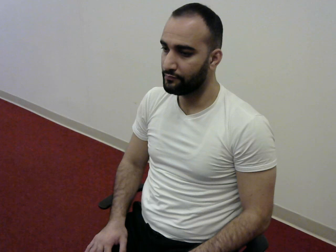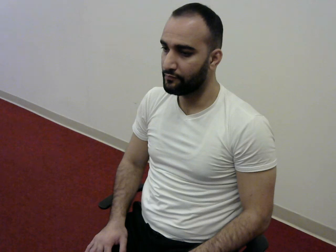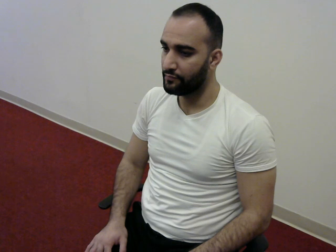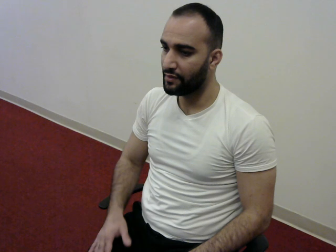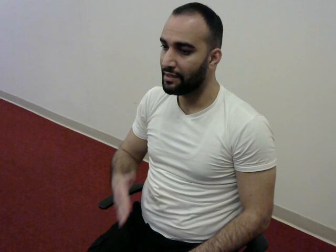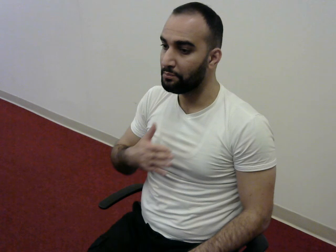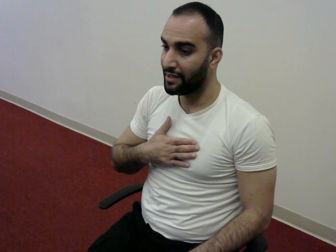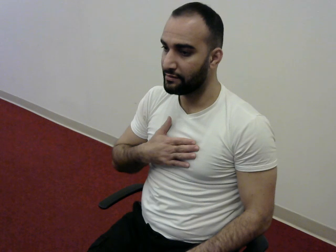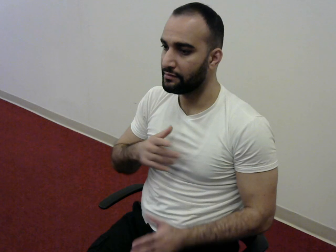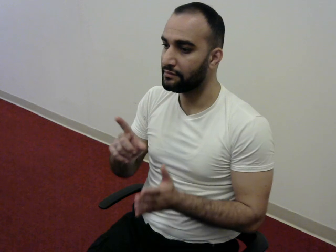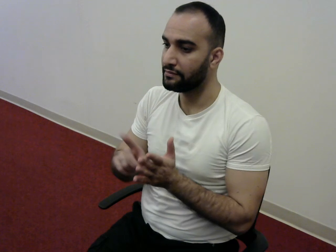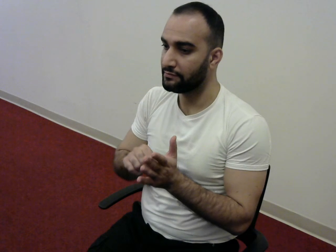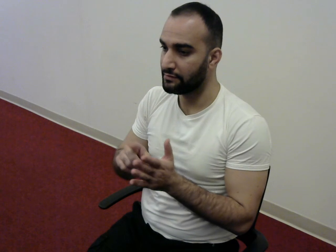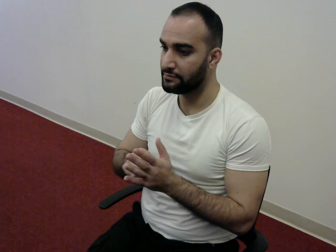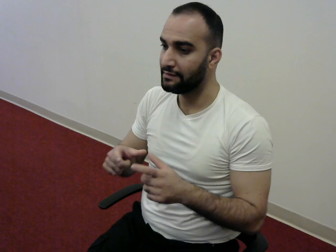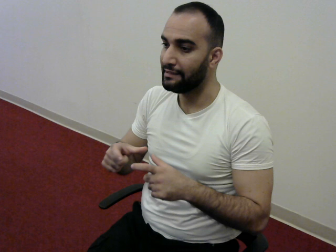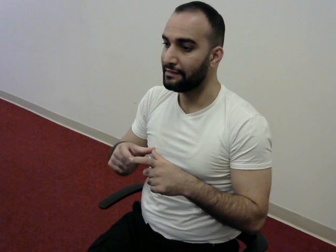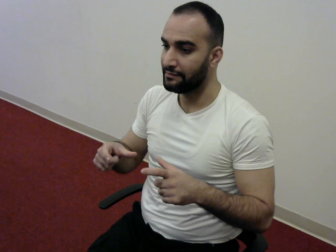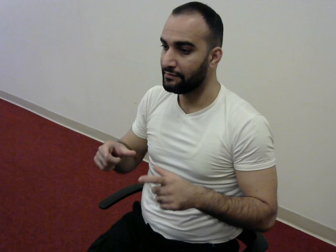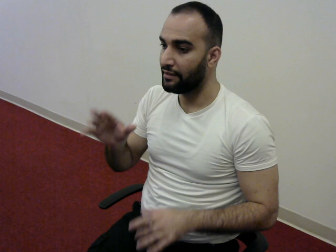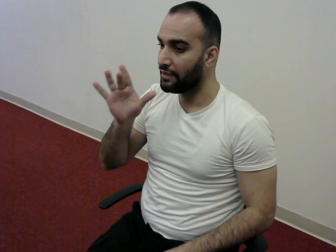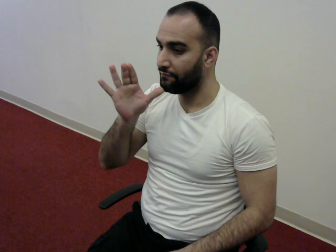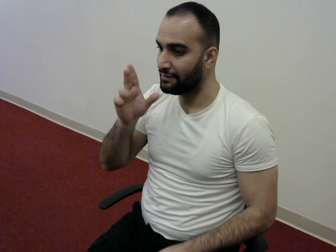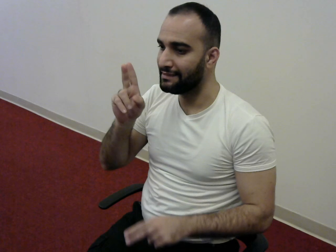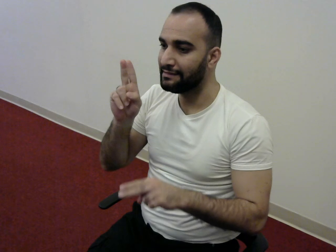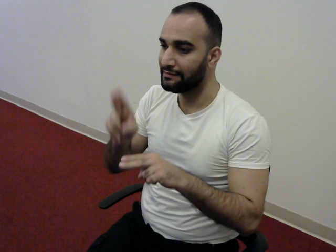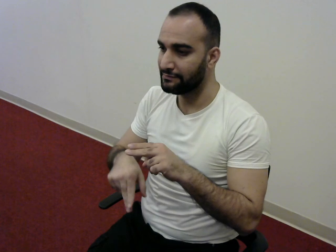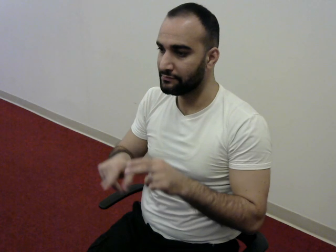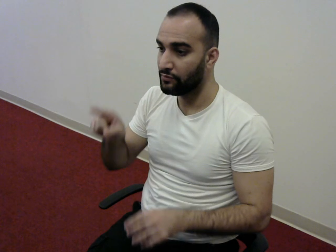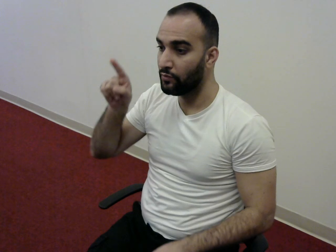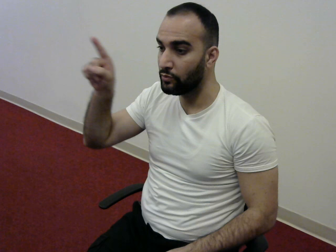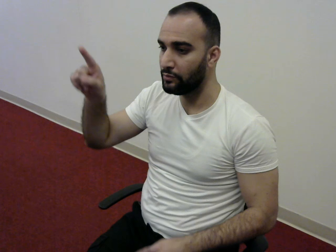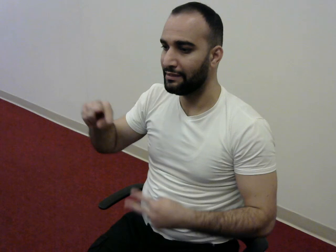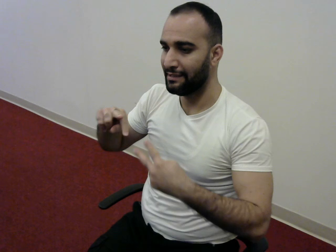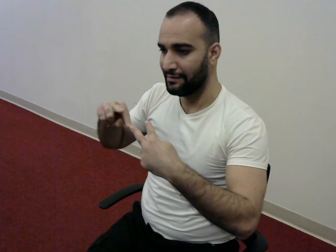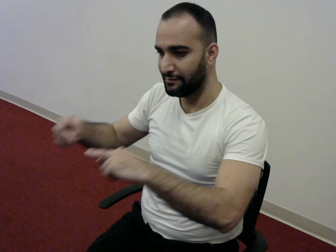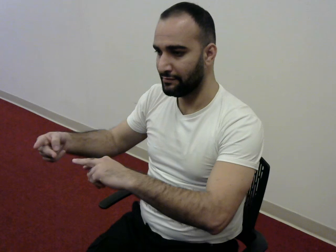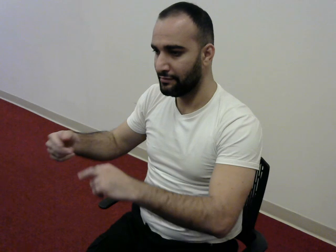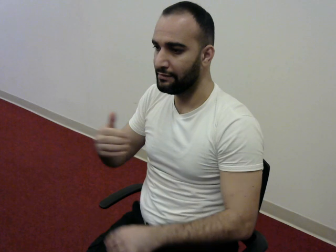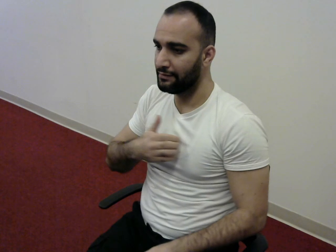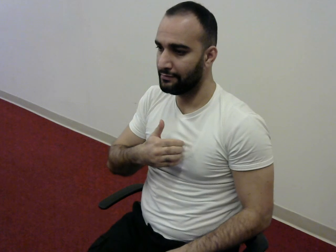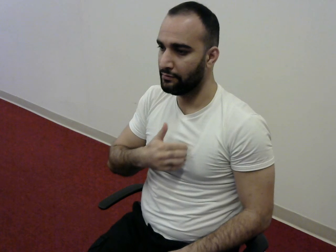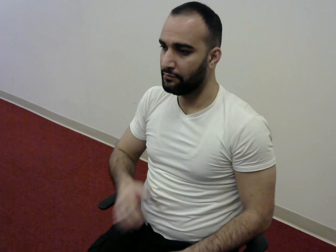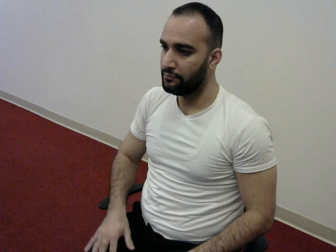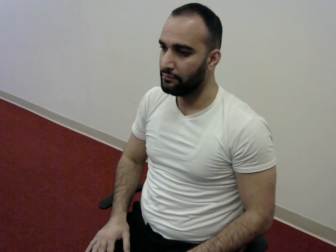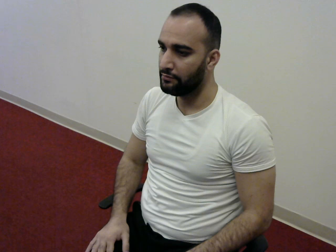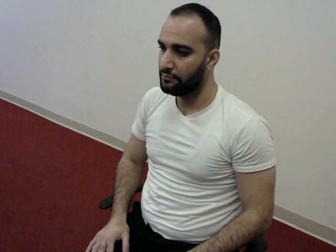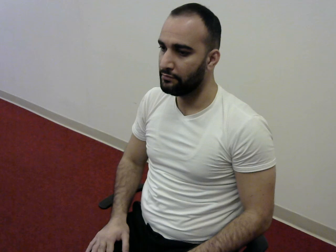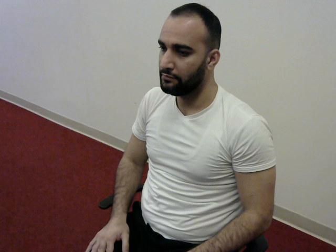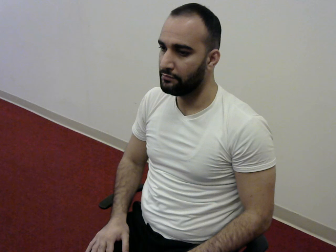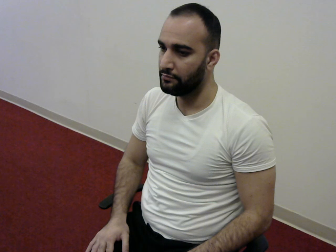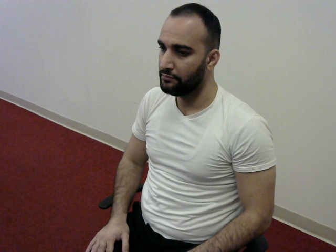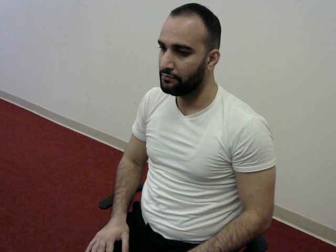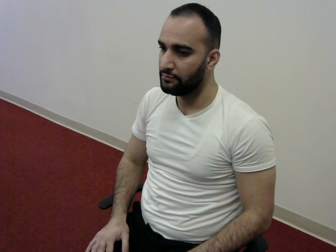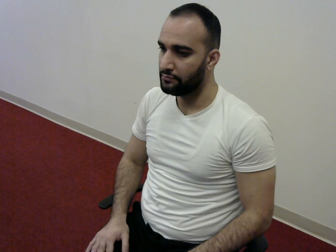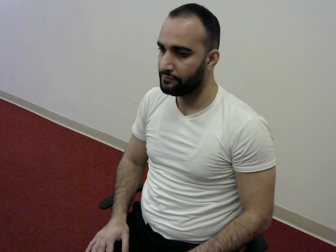Mənim pensiya kartımın müddəti bitib, onu dəyişmək istəyirəm